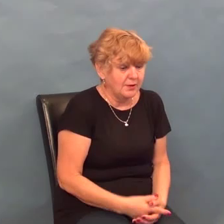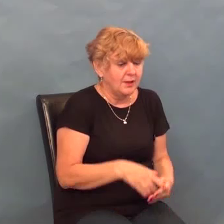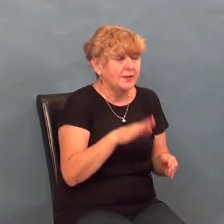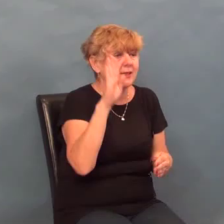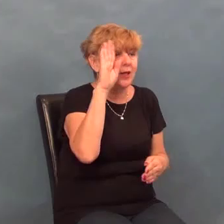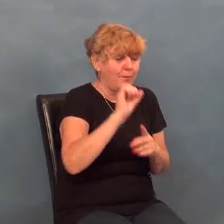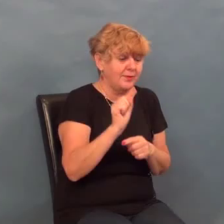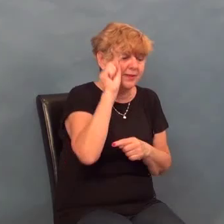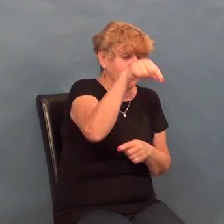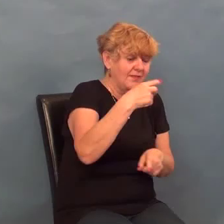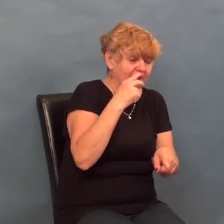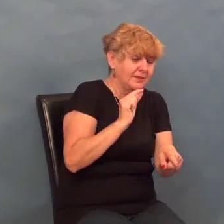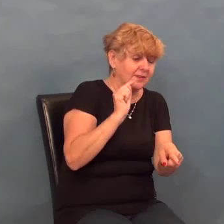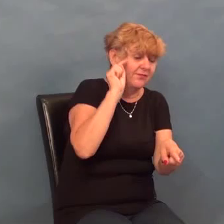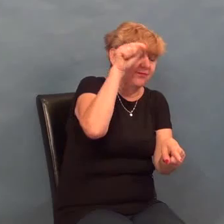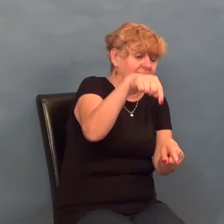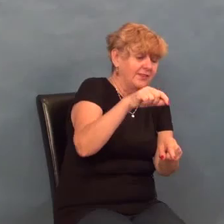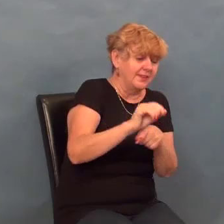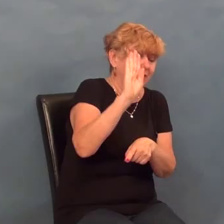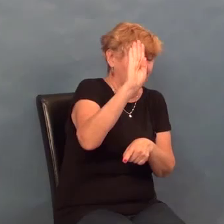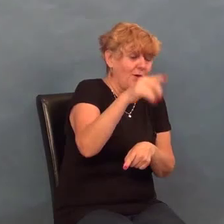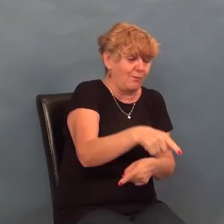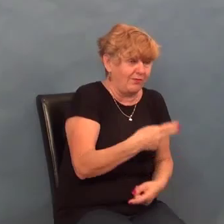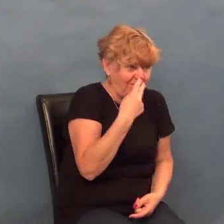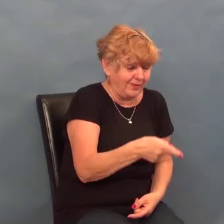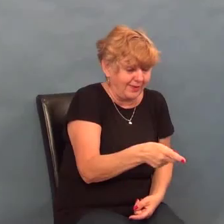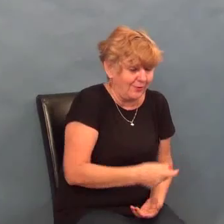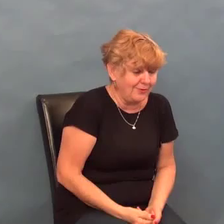Widać znak stop za czymś.